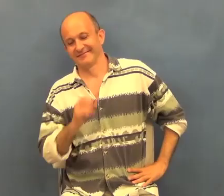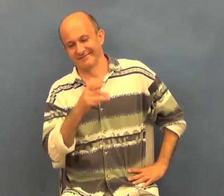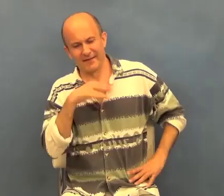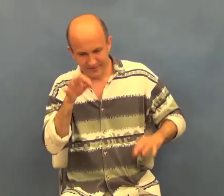Tak.